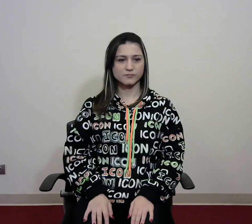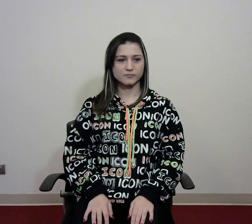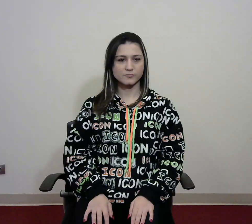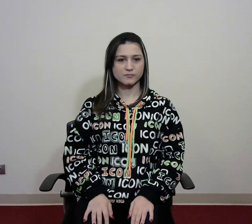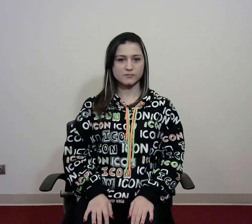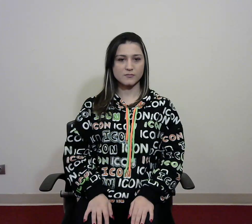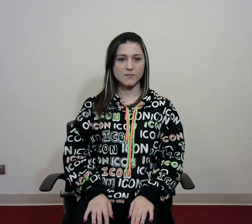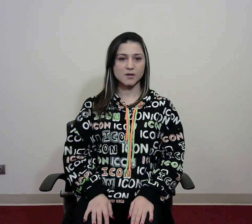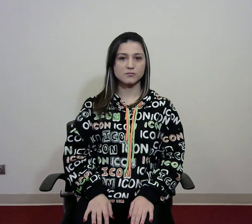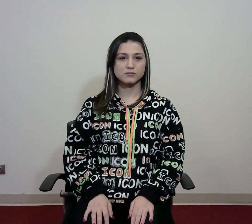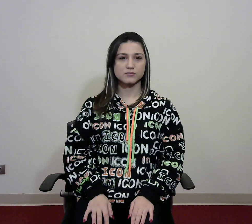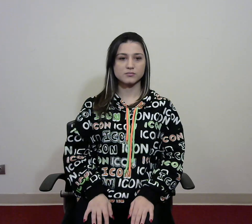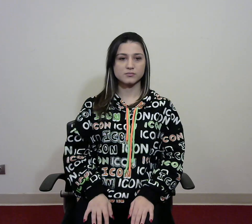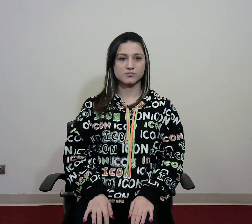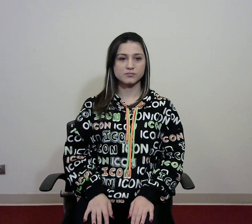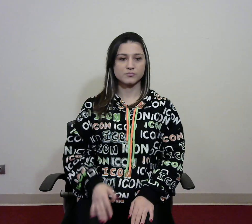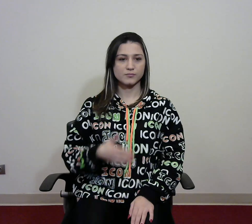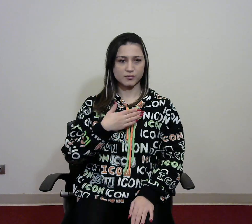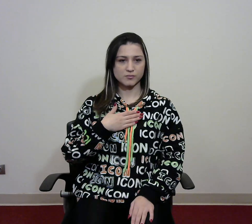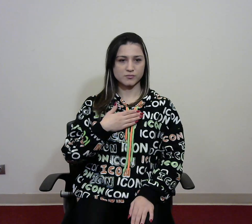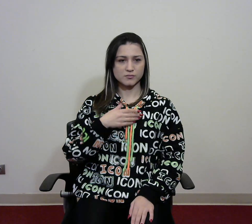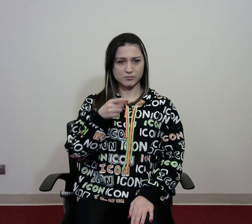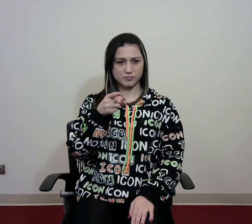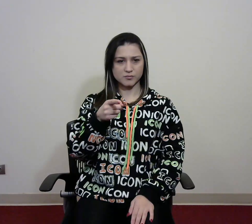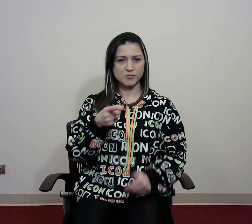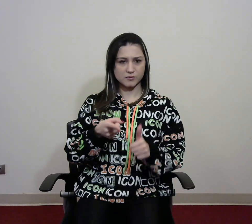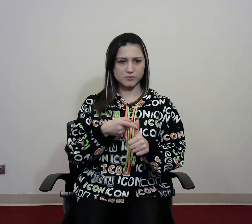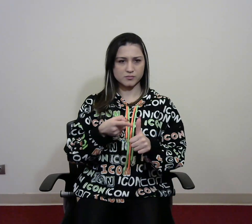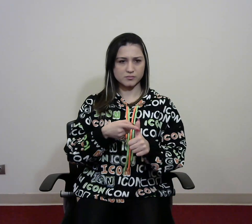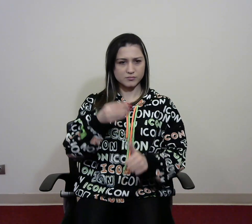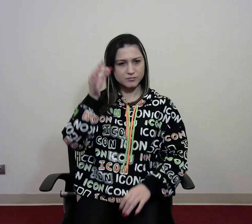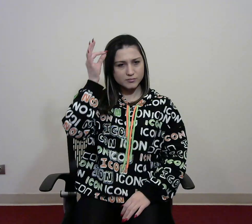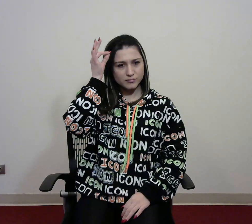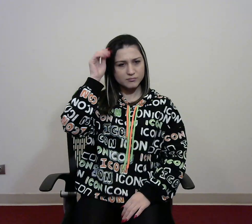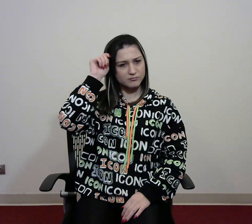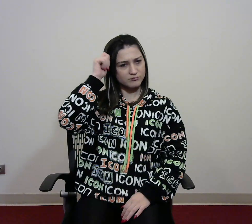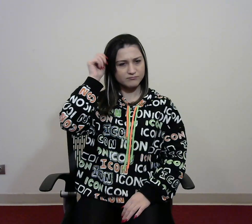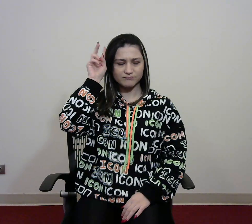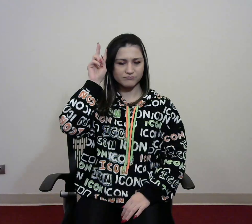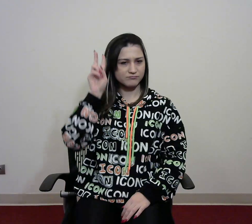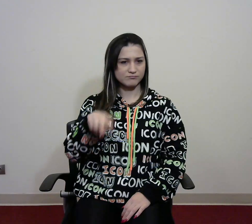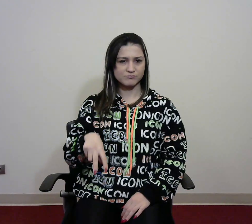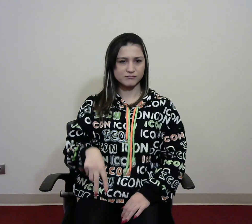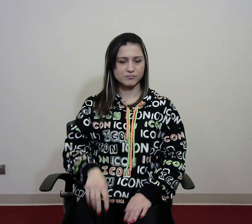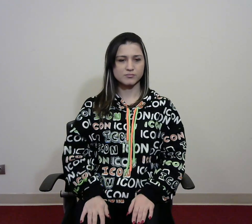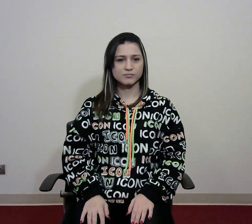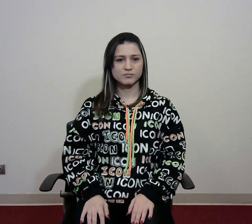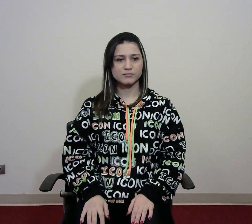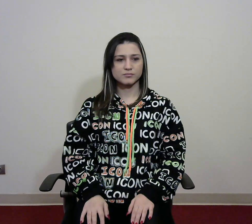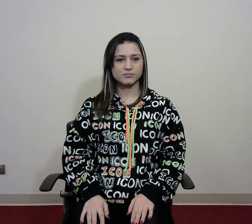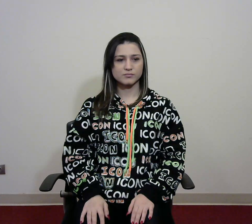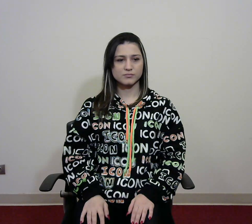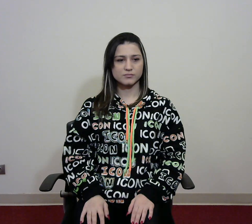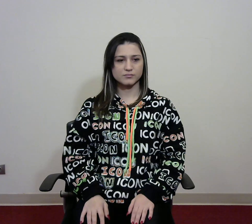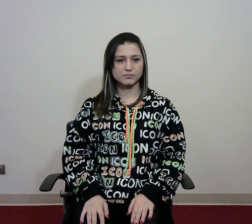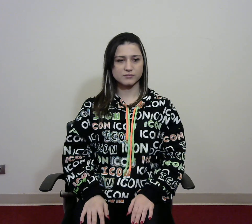Mən sənin adını yadımda saxlaya bilmirəm